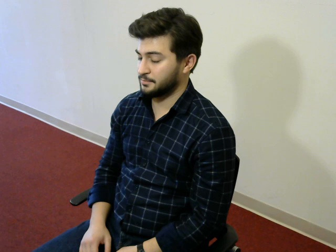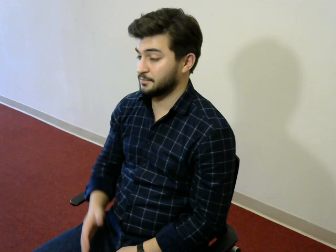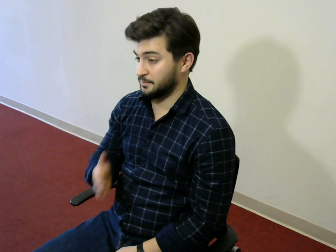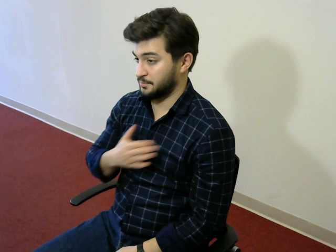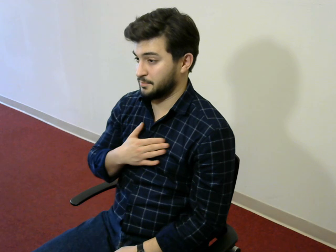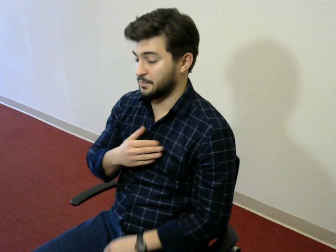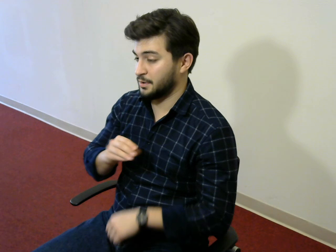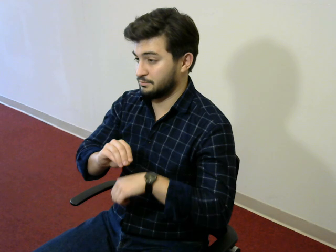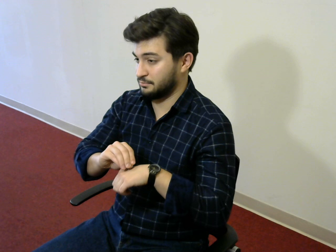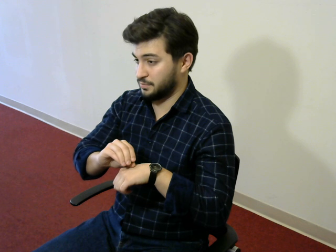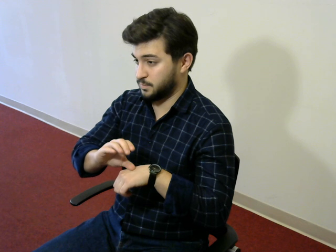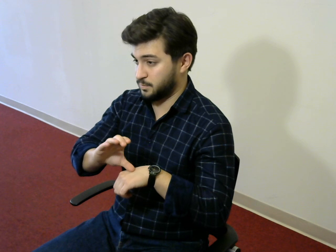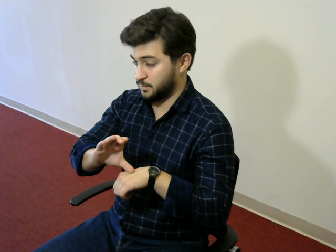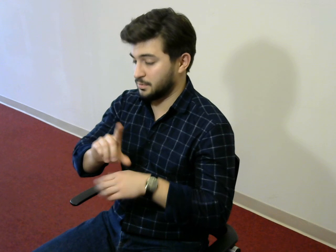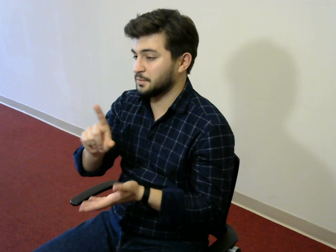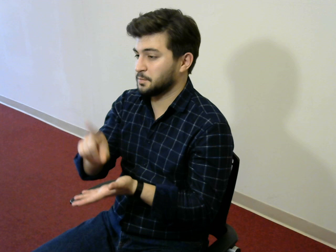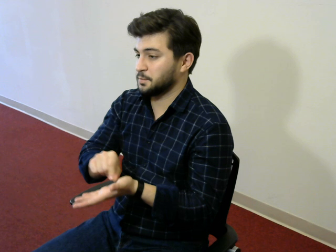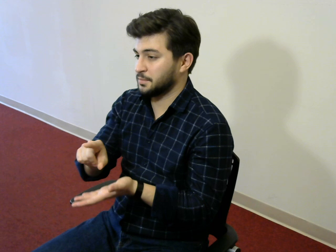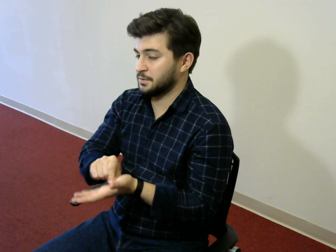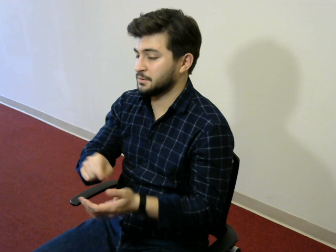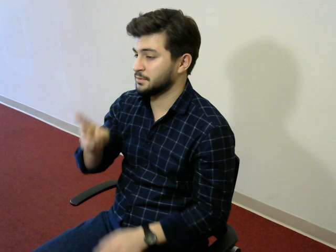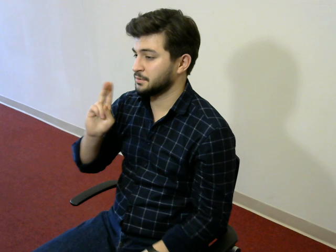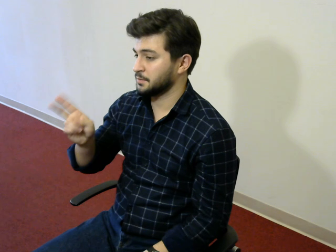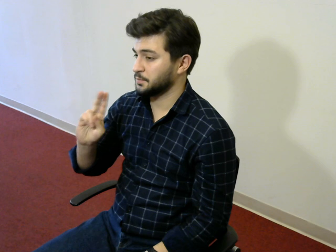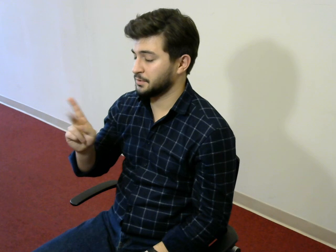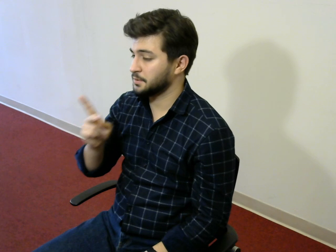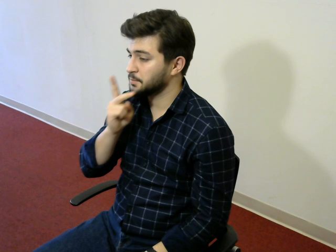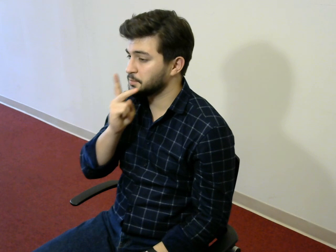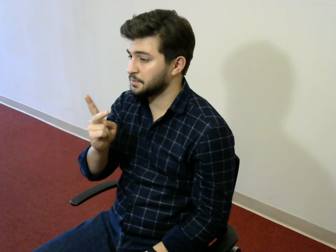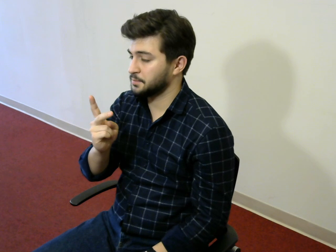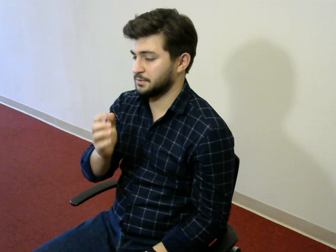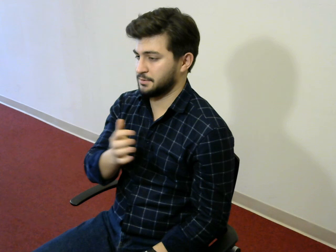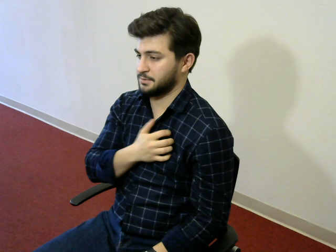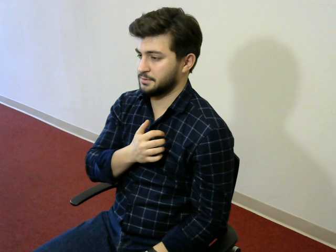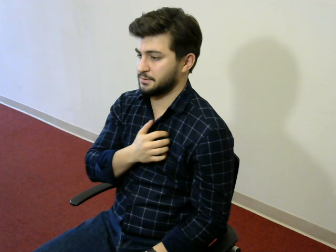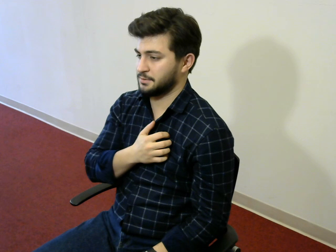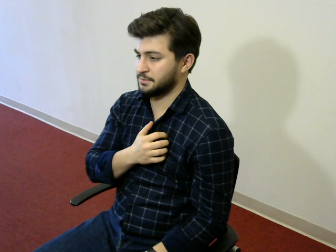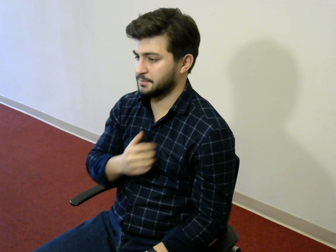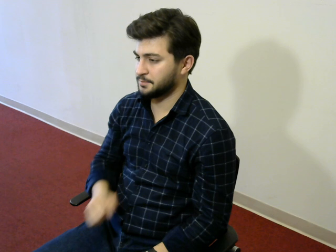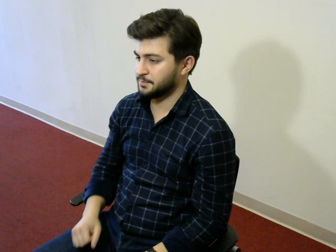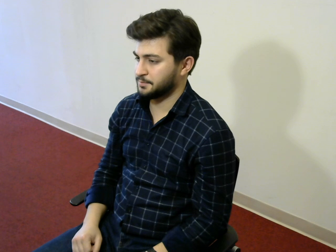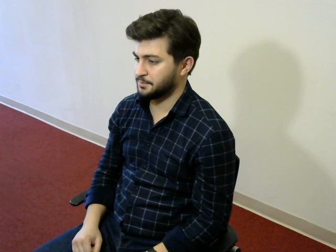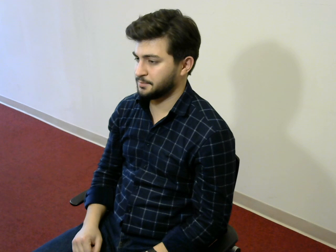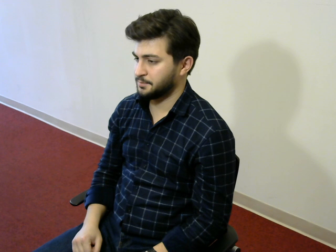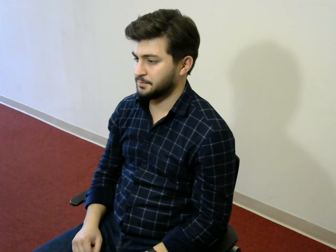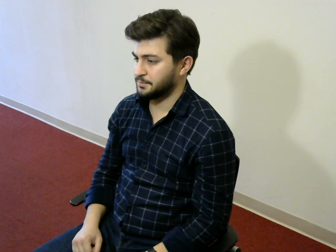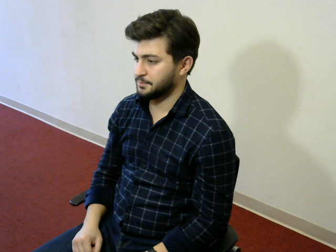Mən yığılmış pensiya kapitalıma baxmaq istəyirəm